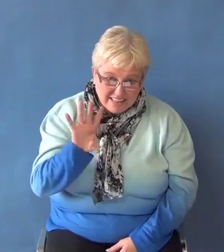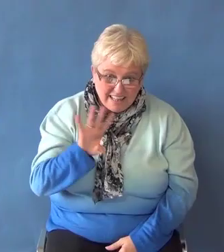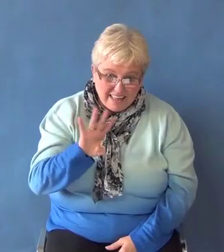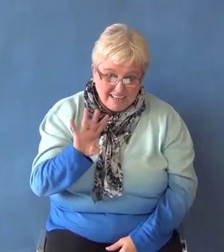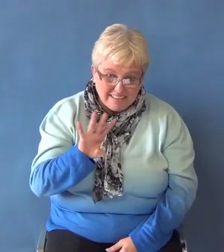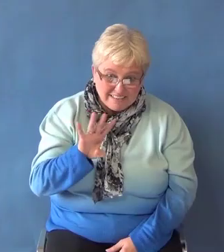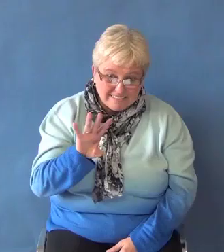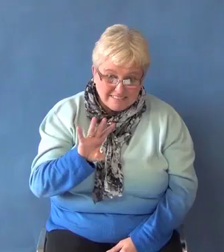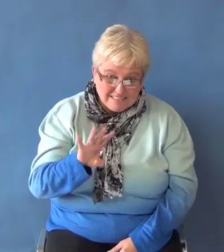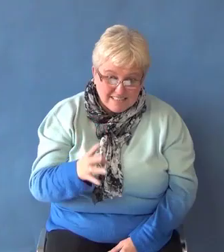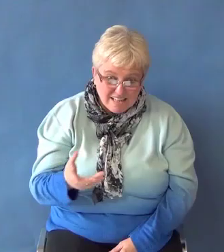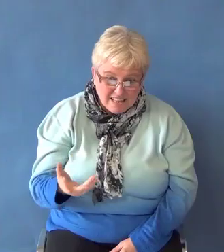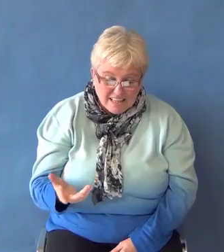Czwarta?